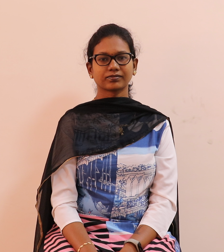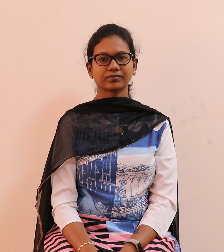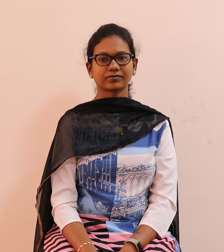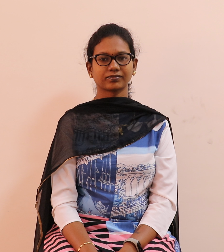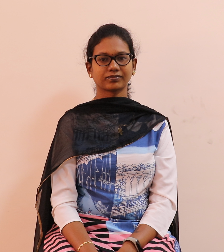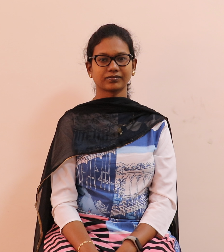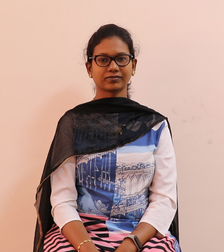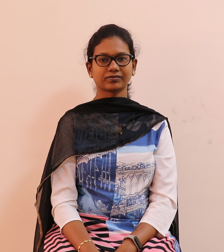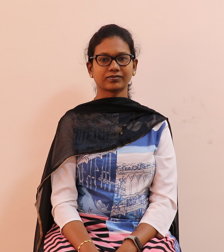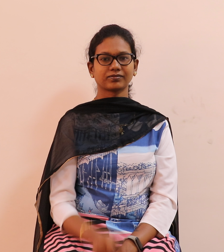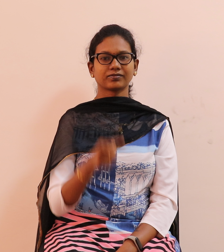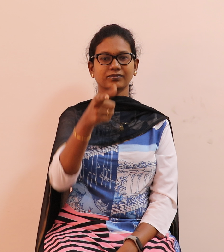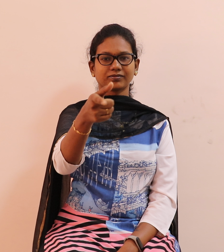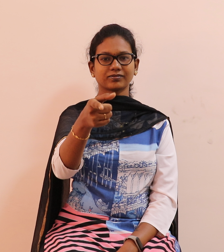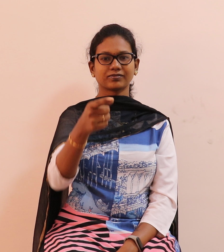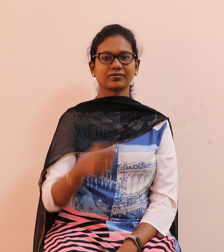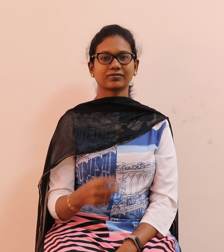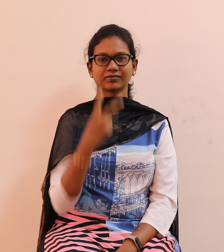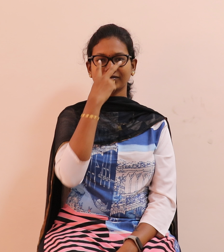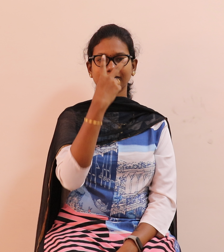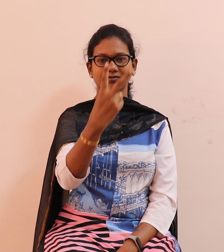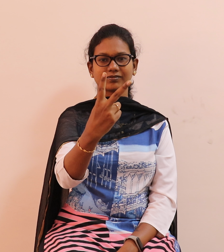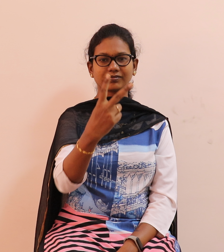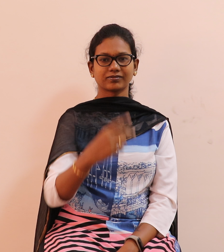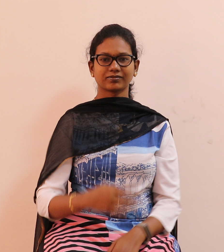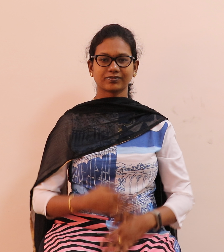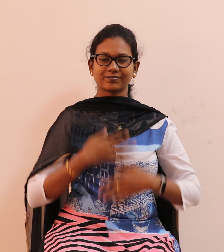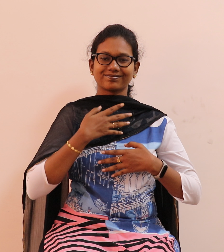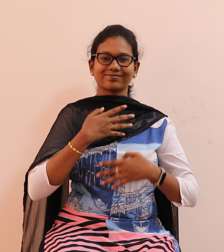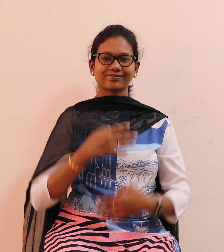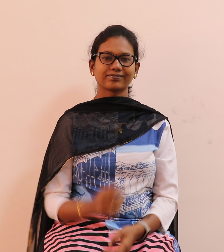nice to meet you